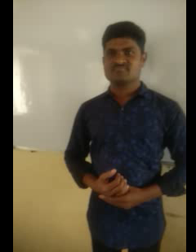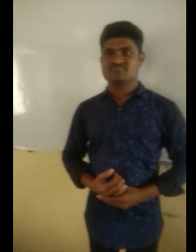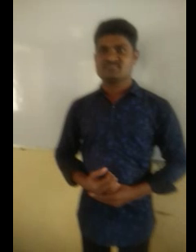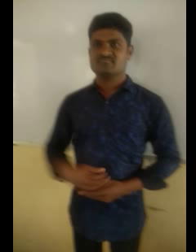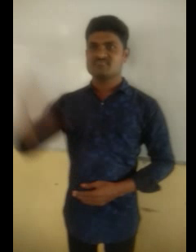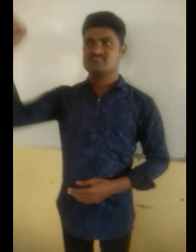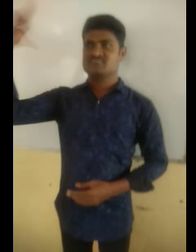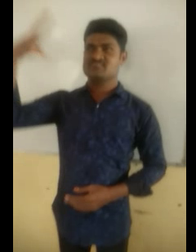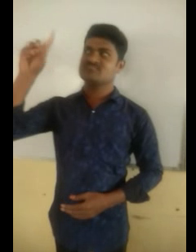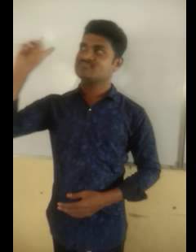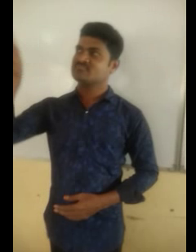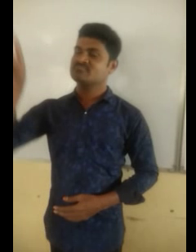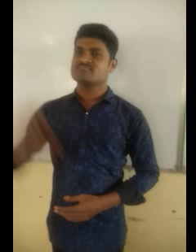turn on light turn off light